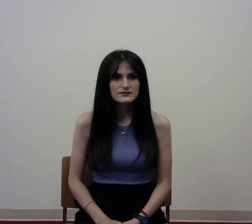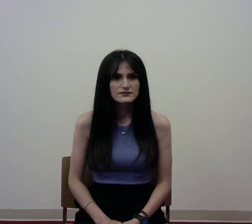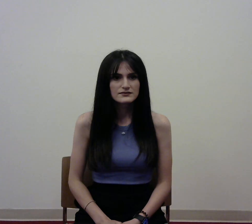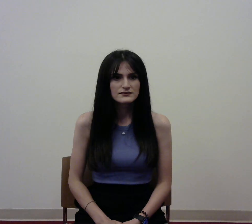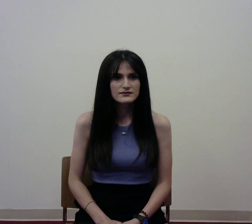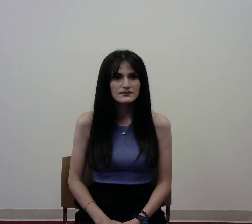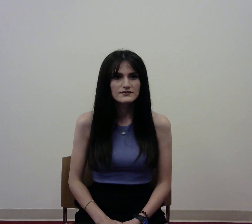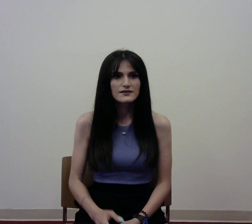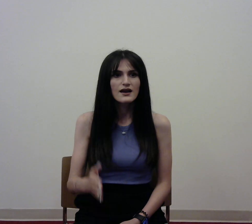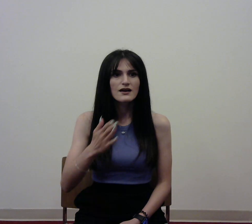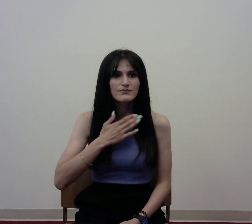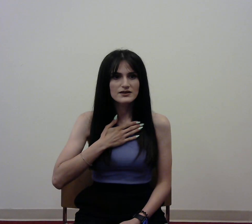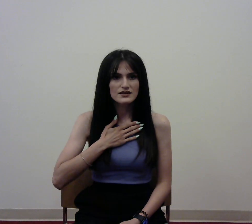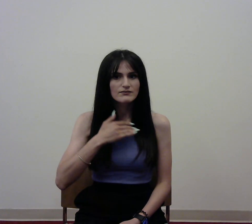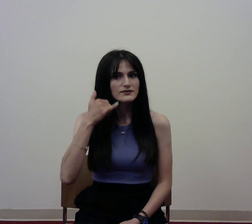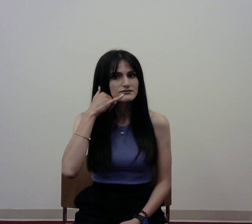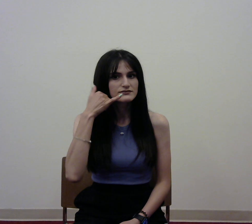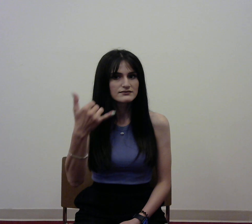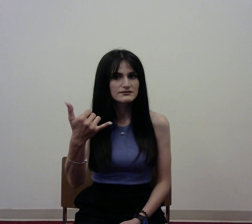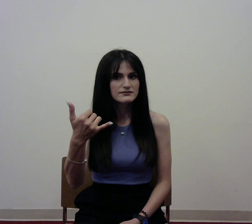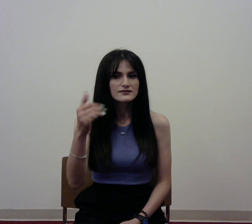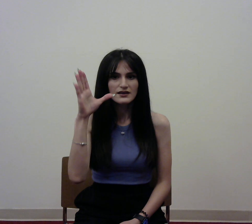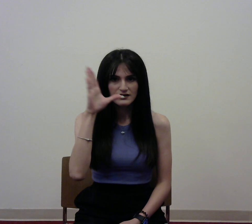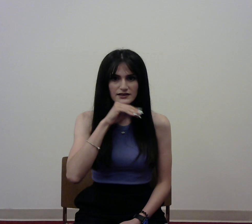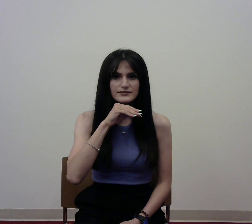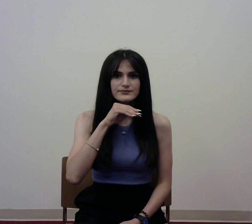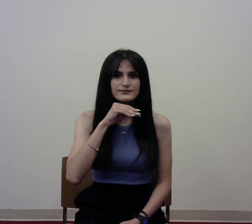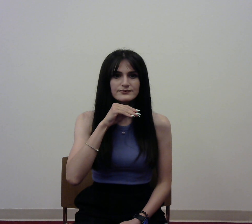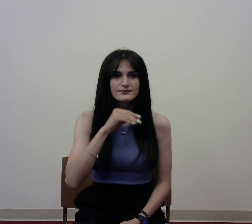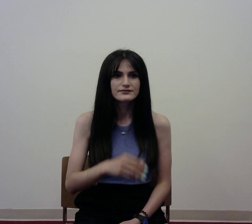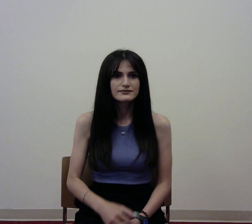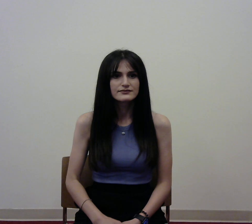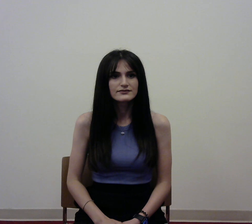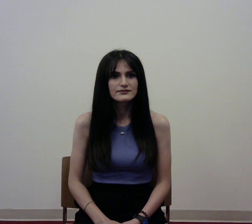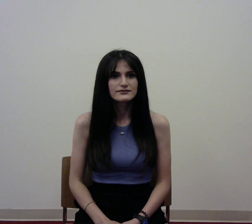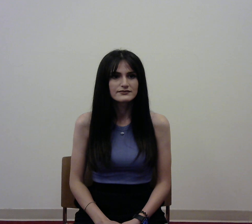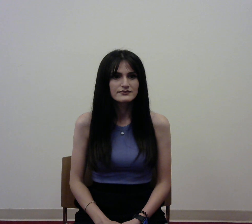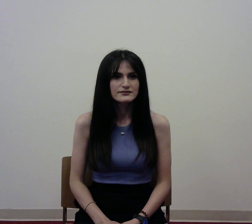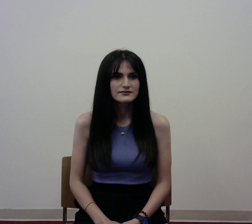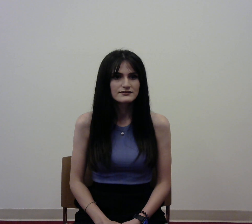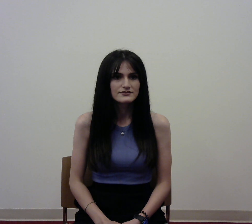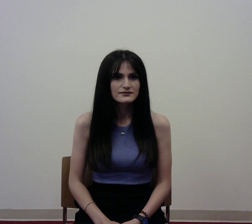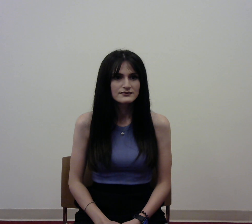Mən zəng edə bilərəmmi?